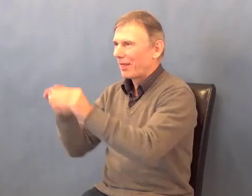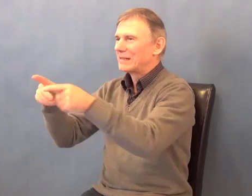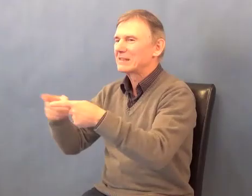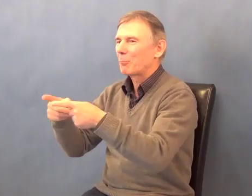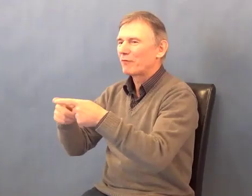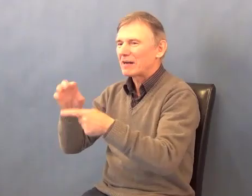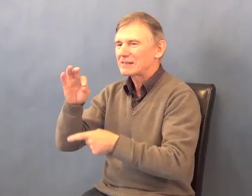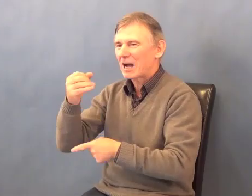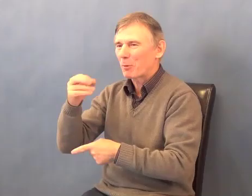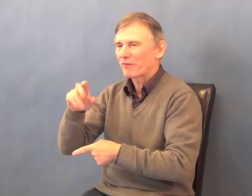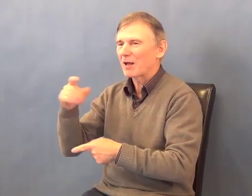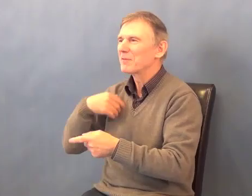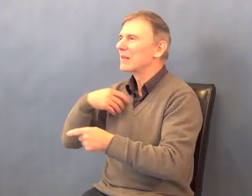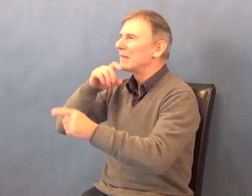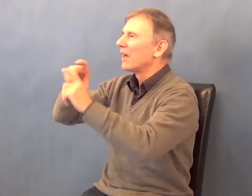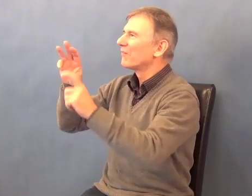Z "Gongu" przenieśli się do "Samowaru".